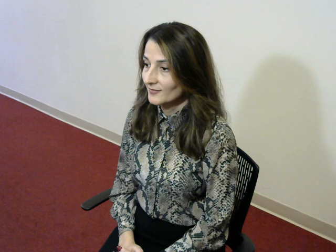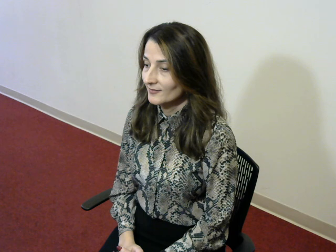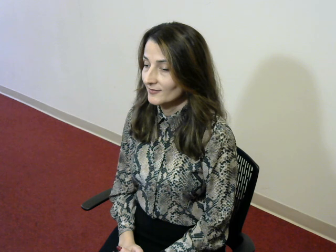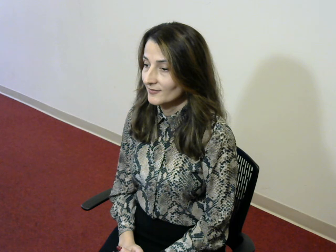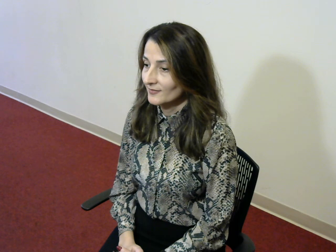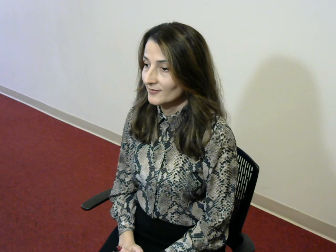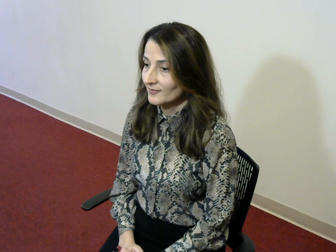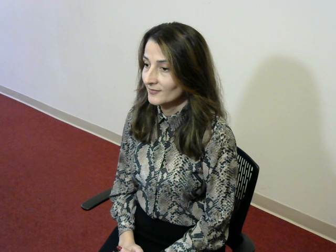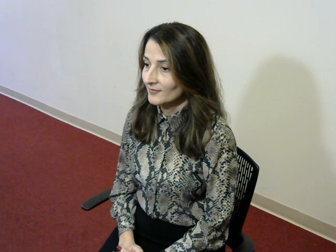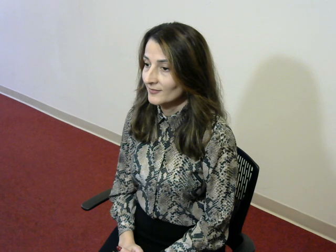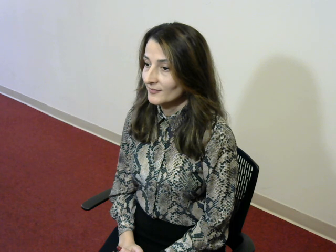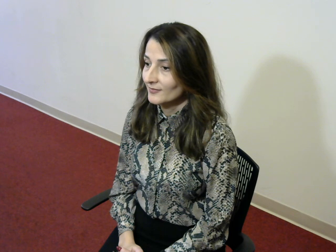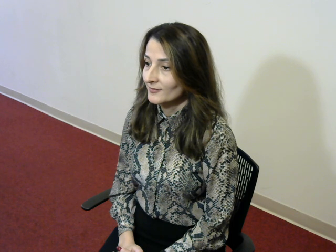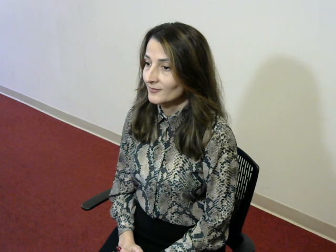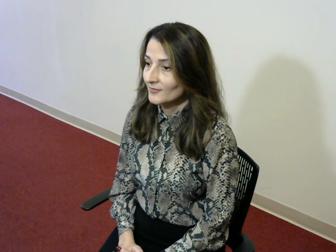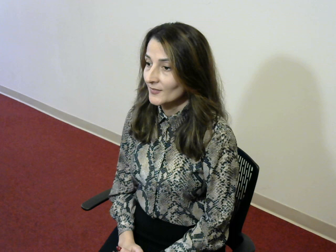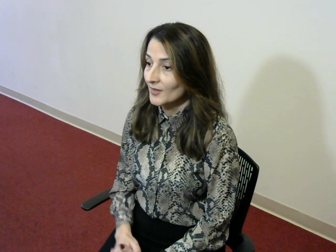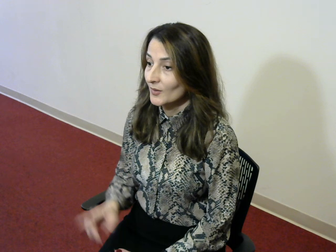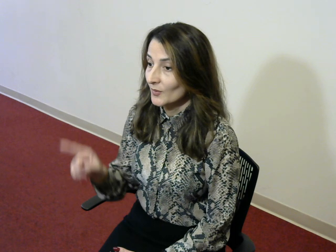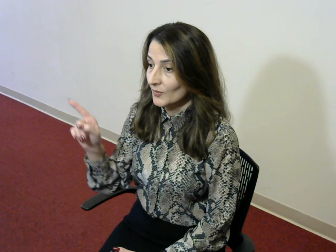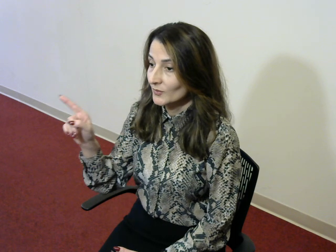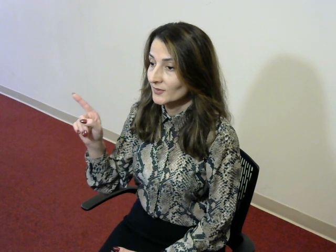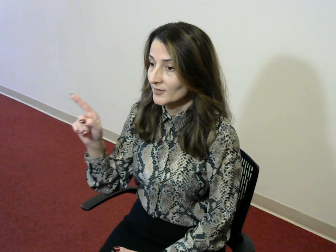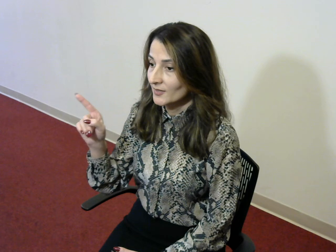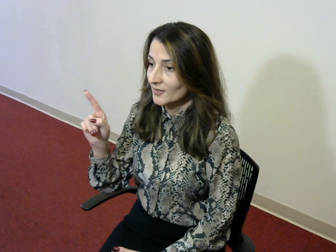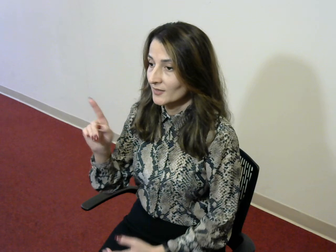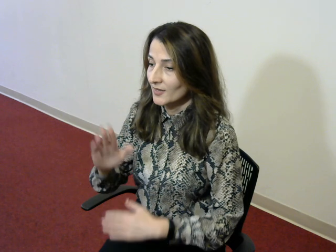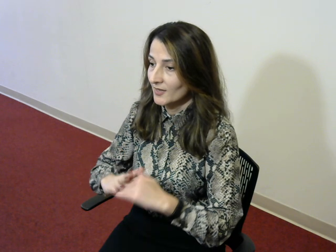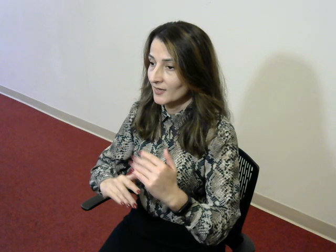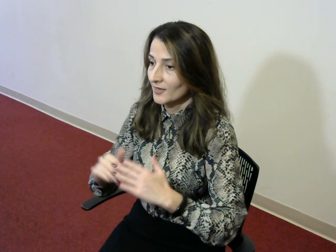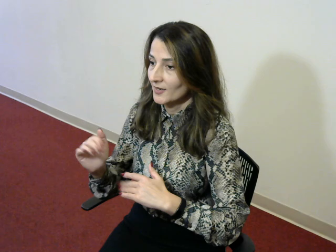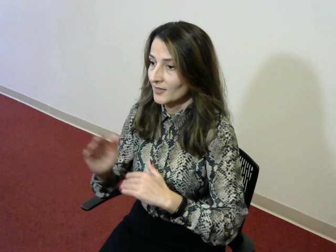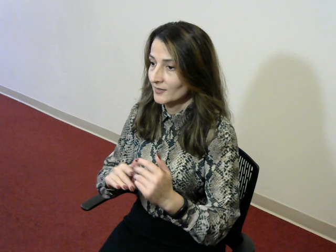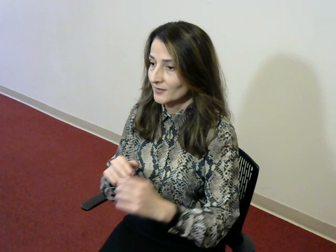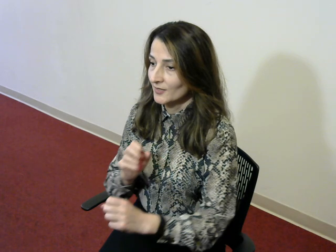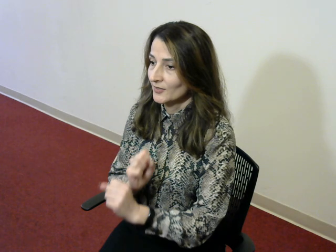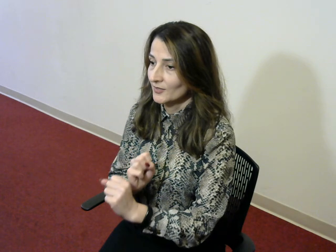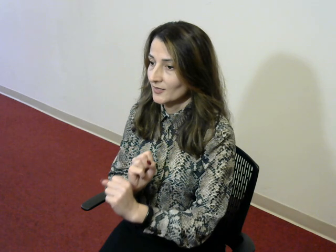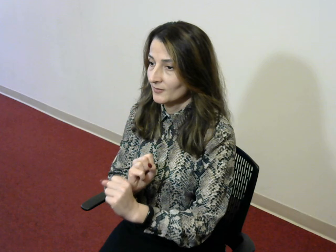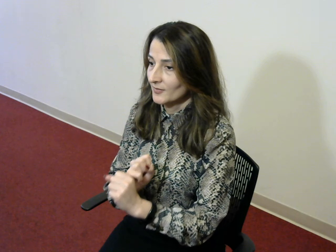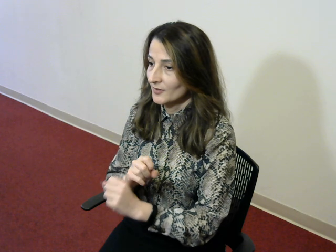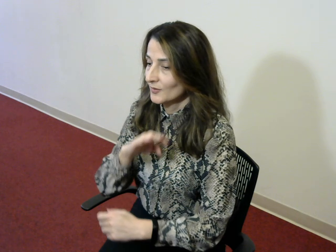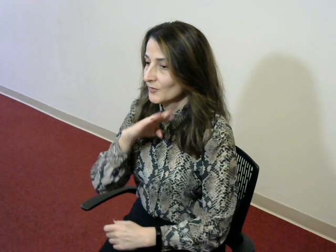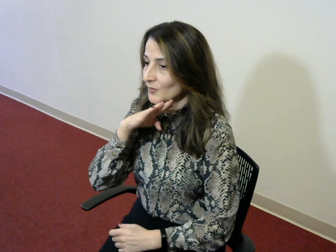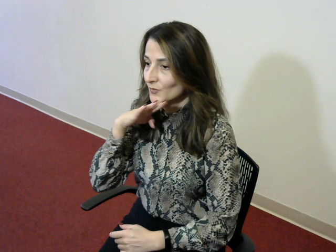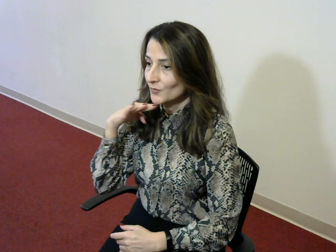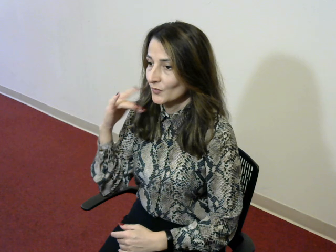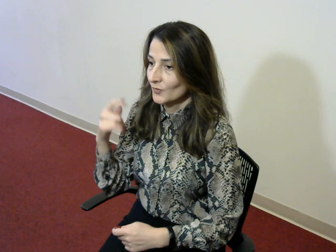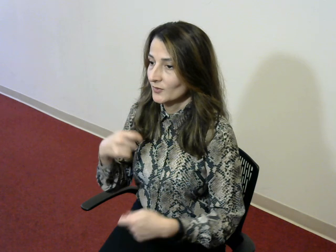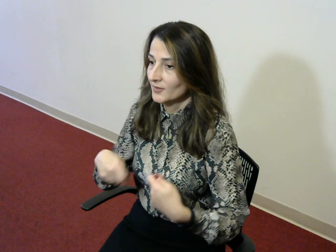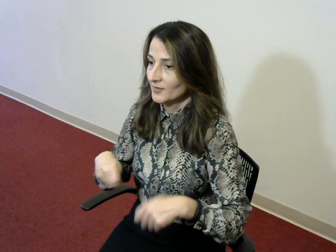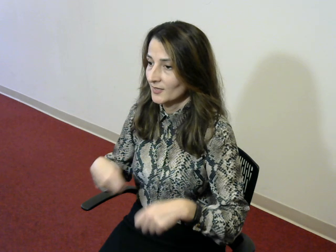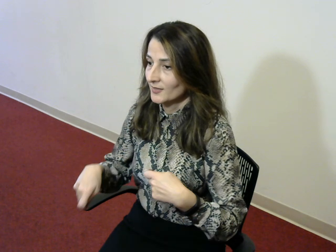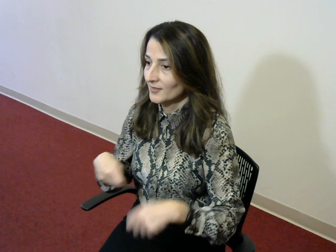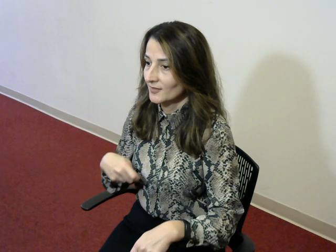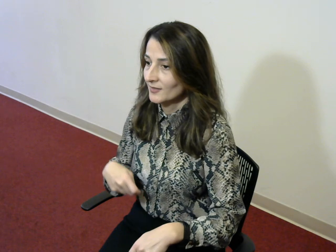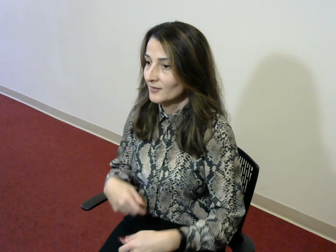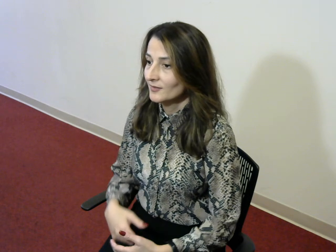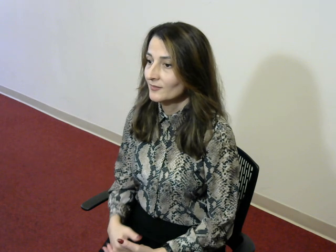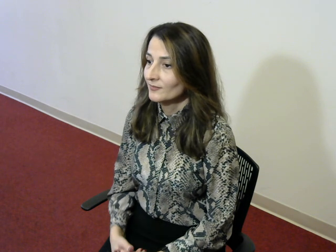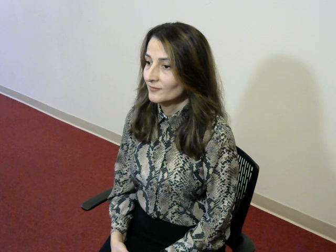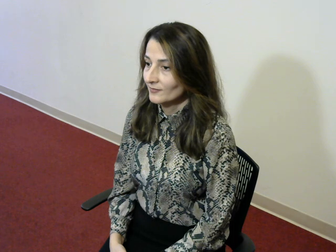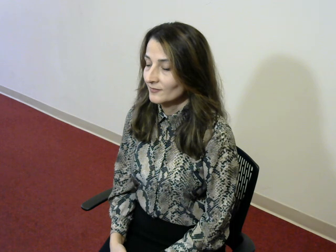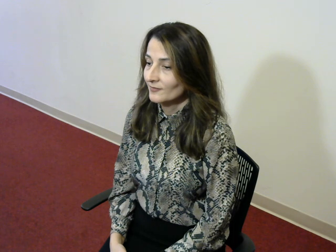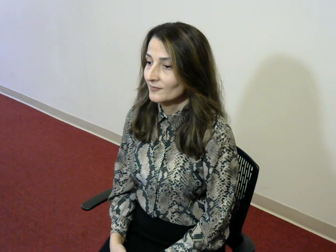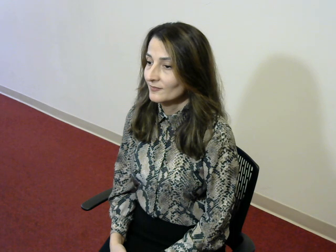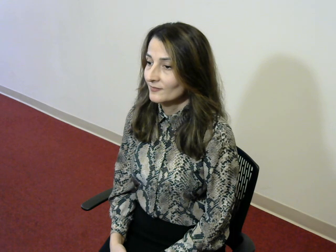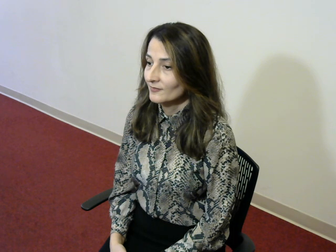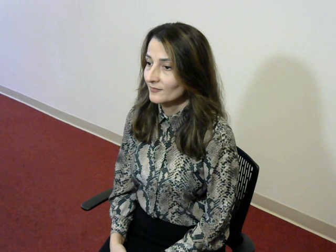Onun əl işləri çox satılır